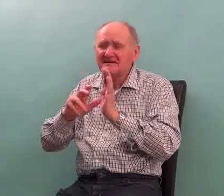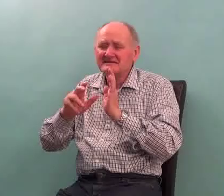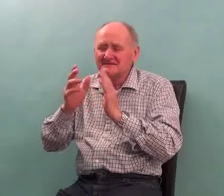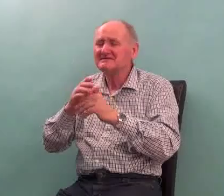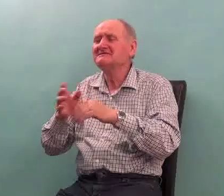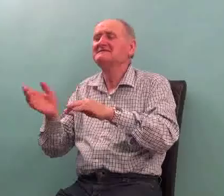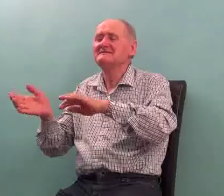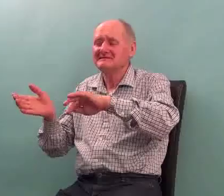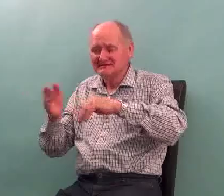Już kończył się nasz wyjazd.